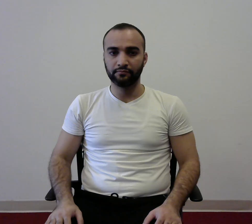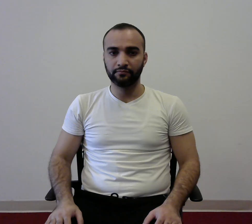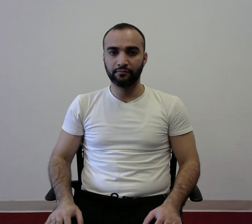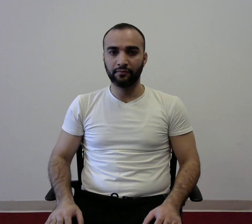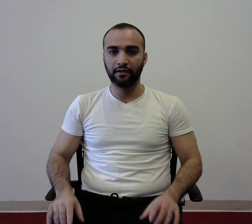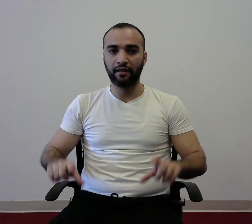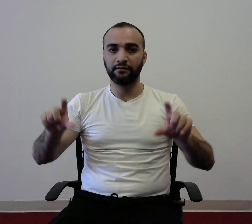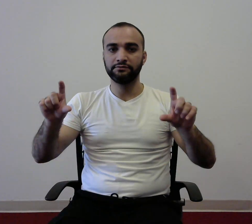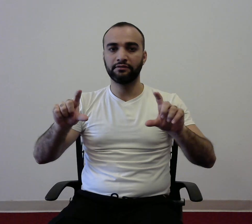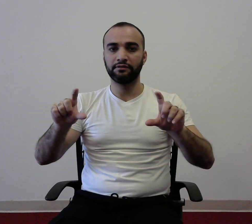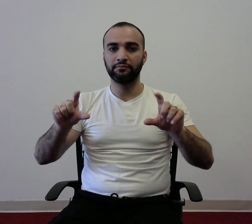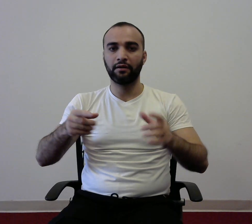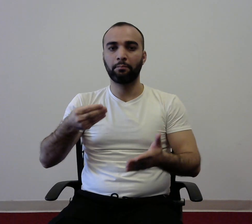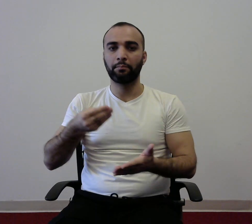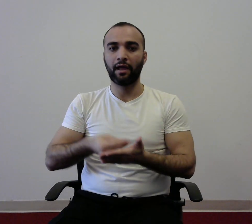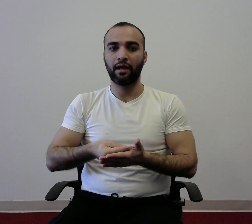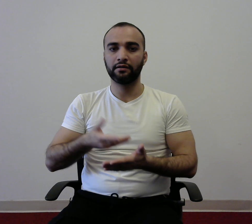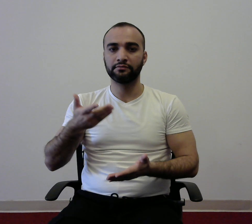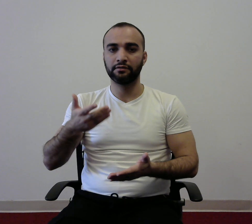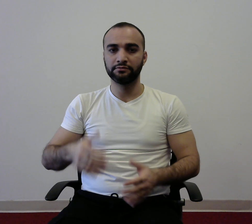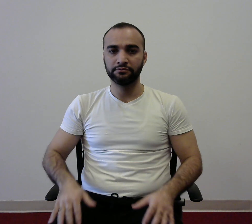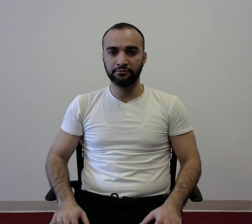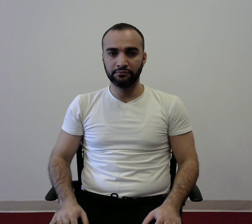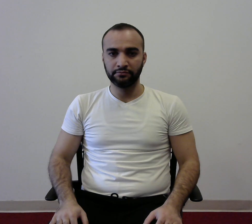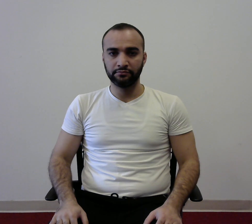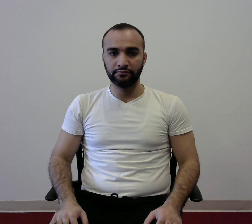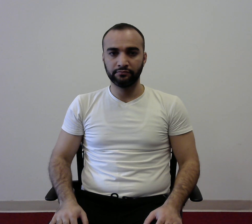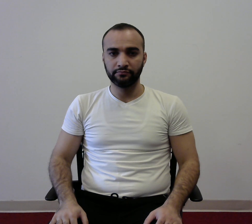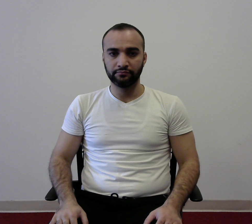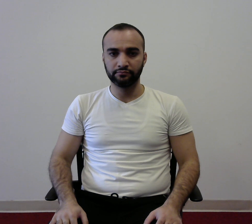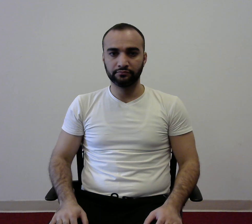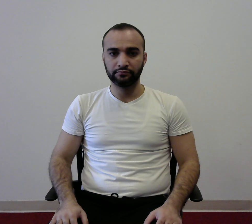Ərzaq bahalaşıb